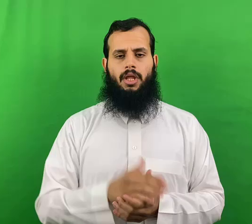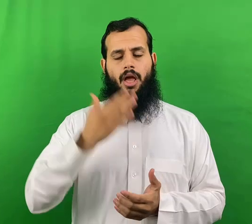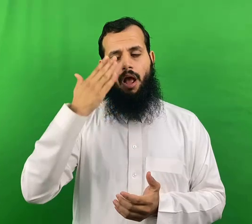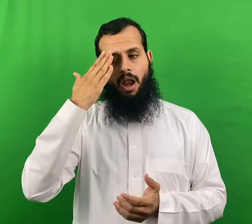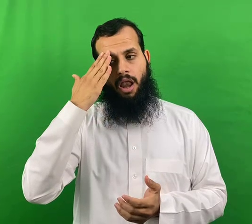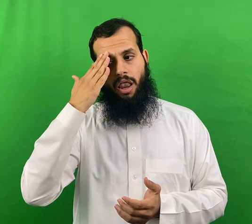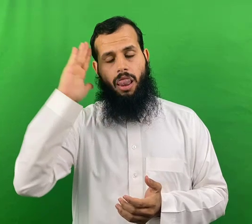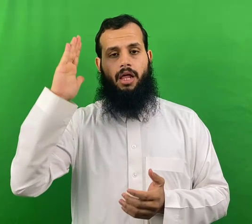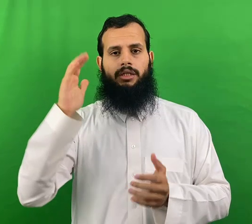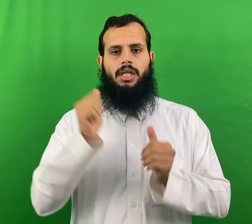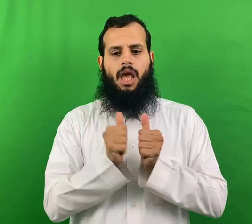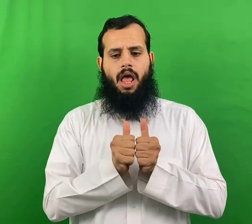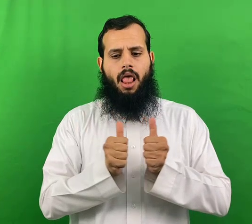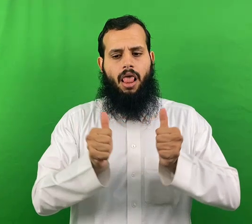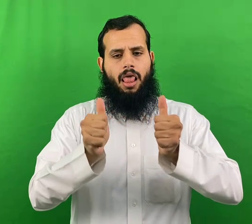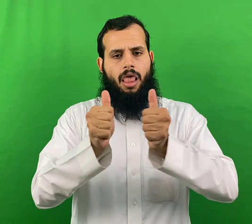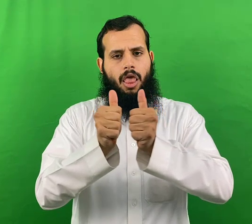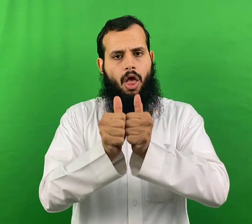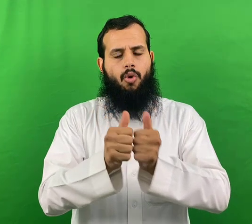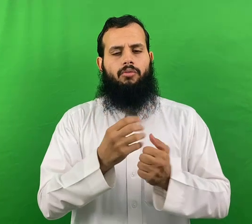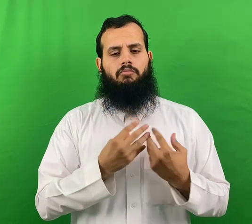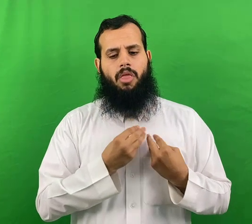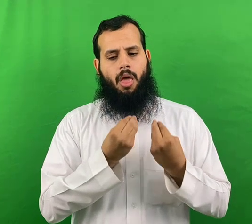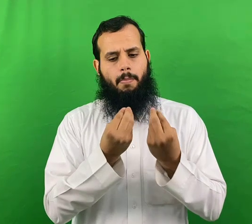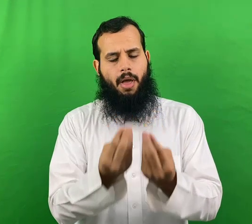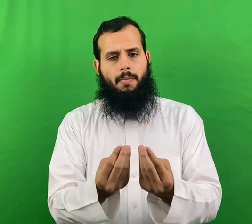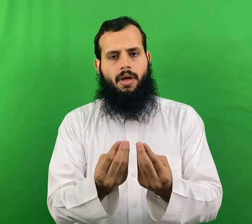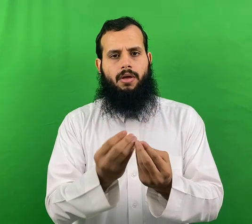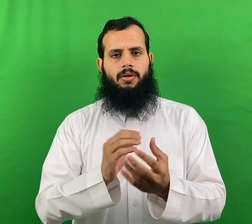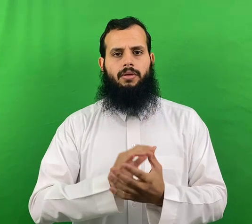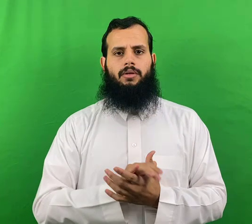ناسيا أهله و أحبابه